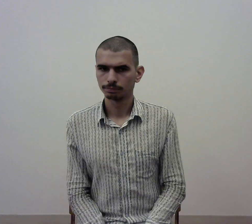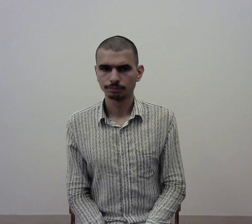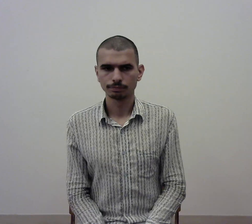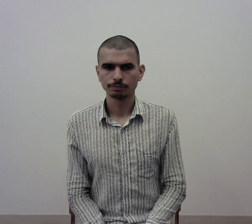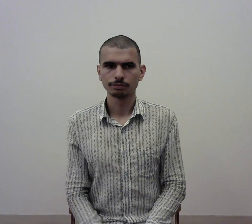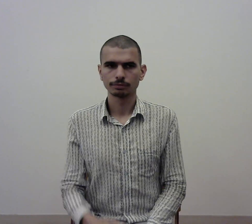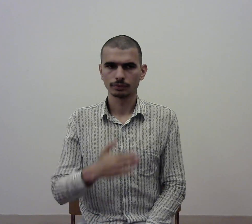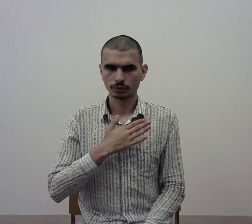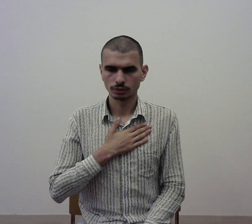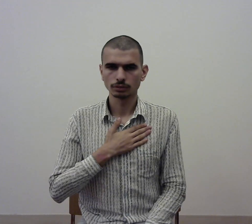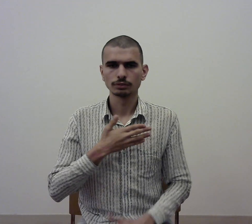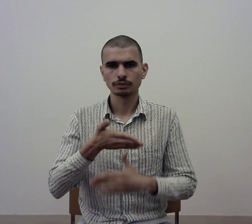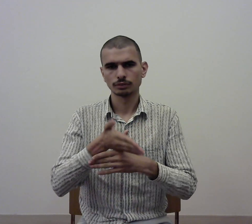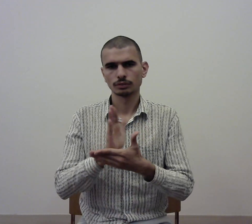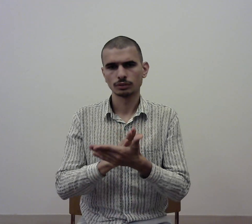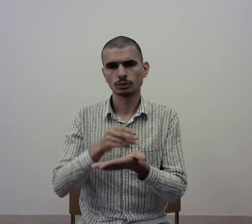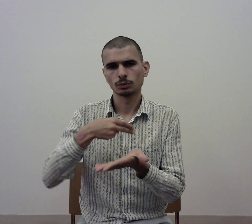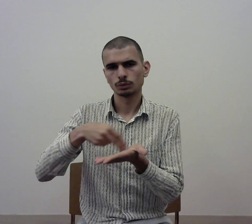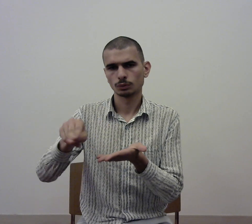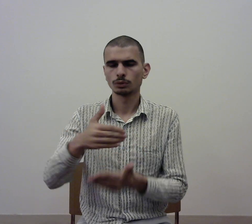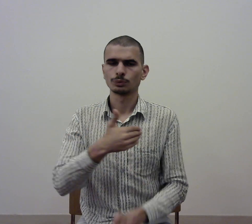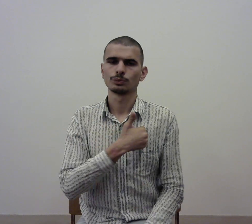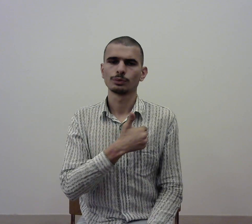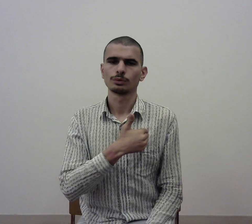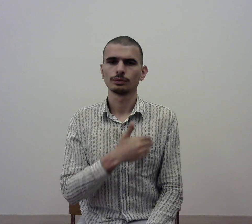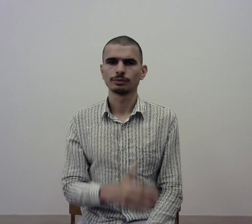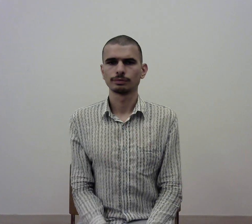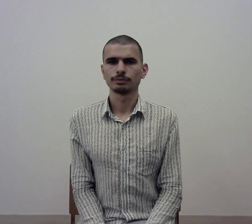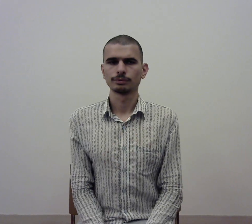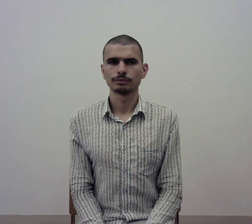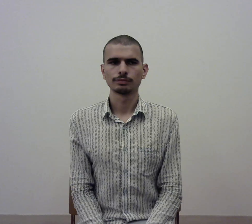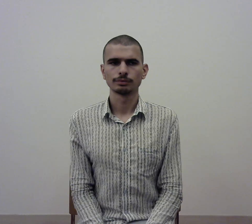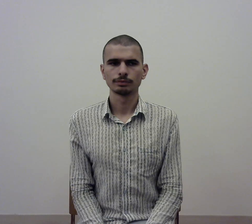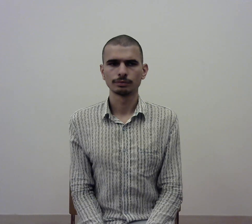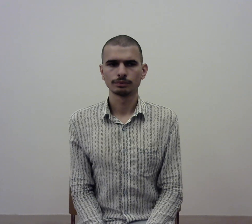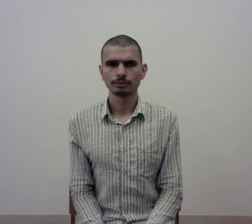Mən çörək almaq istəyirəm